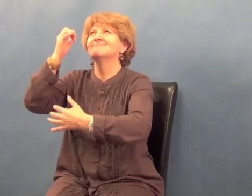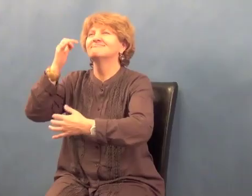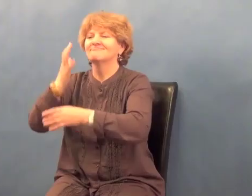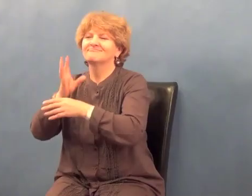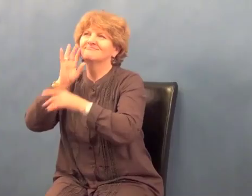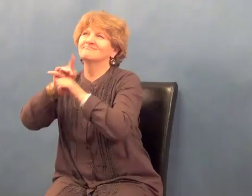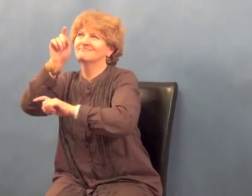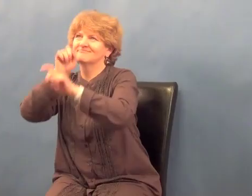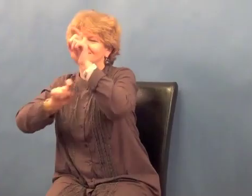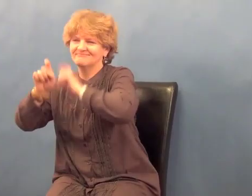Zrywa, kończy i schodzi na dół.